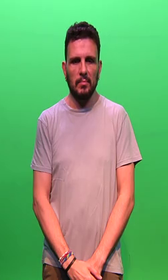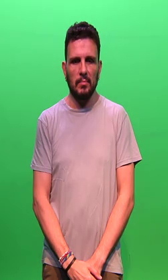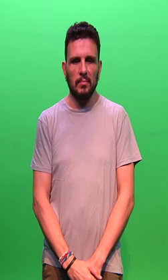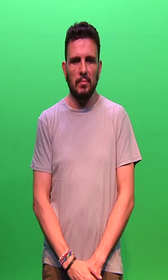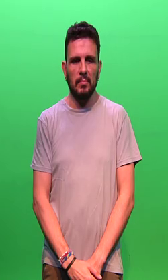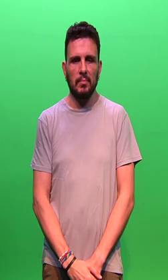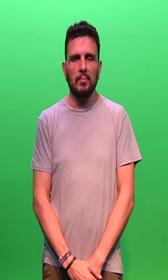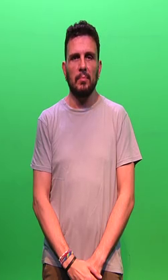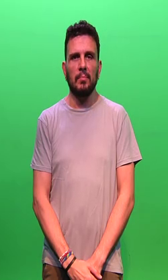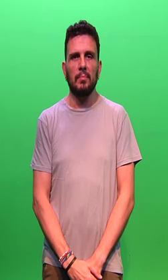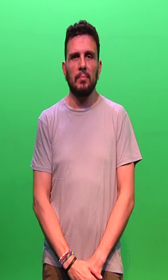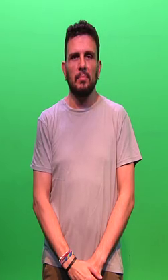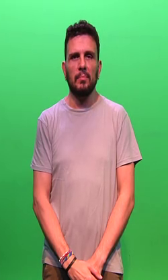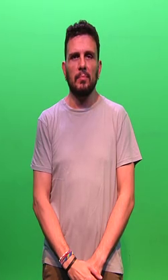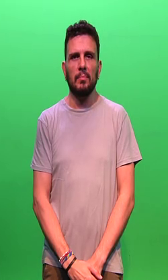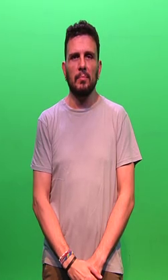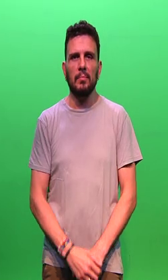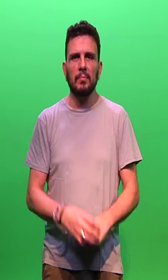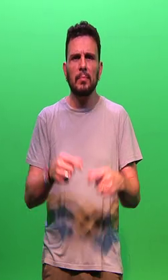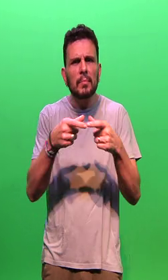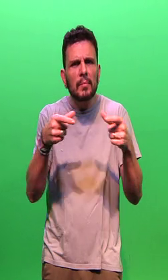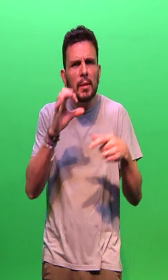La targeta de la Seguretat Social? No t'entenc.